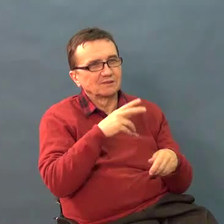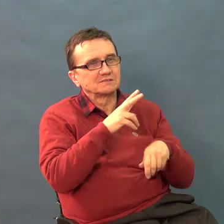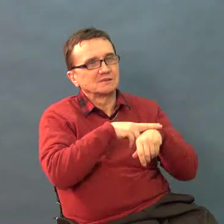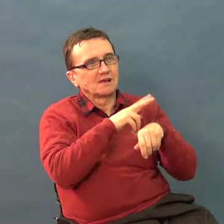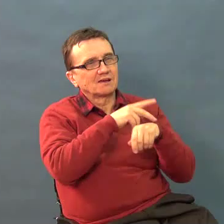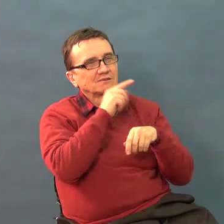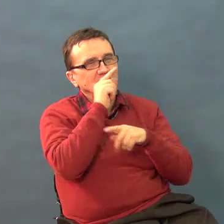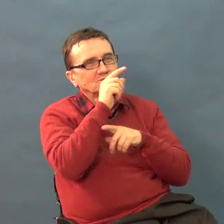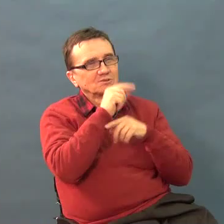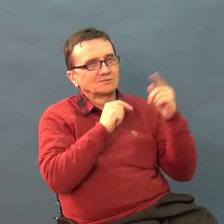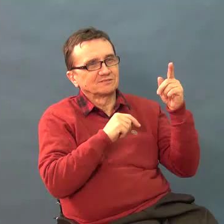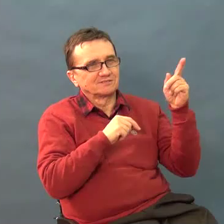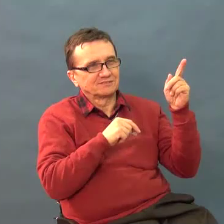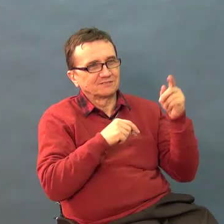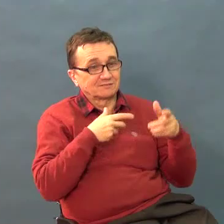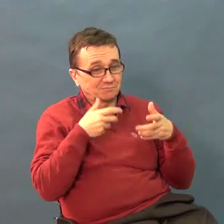Jest tam zegar z kukułką.